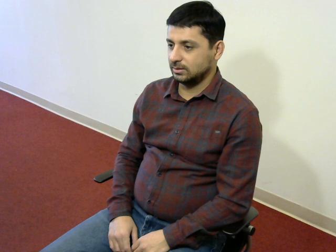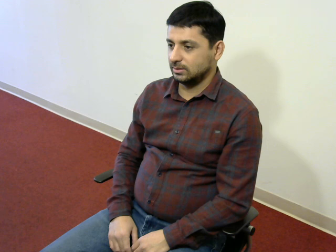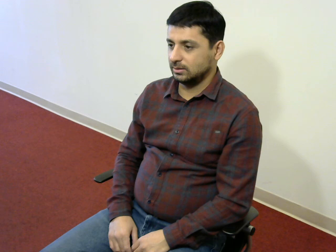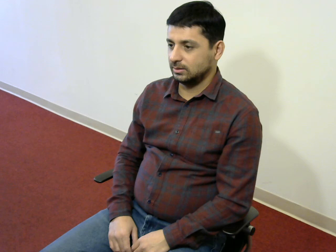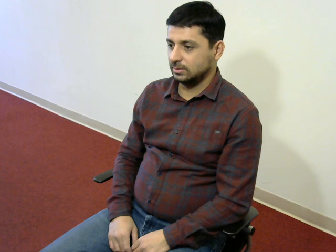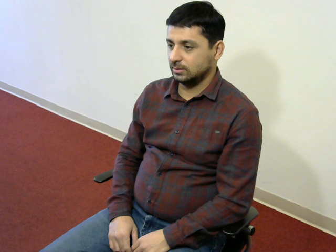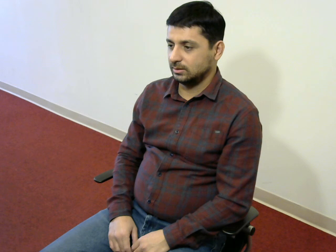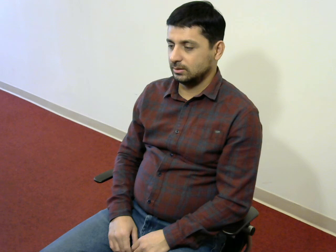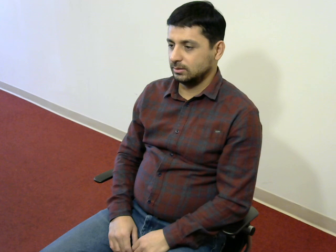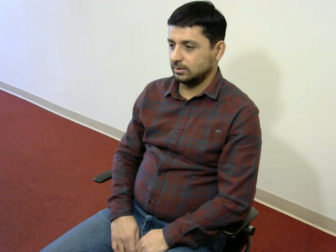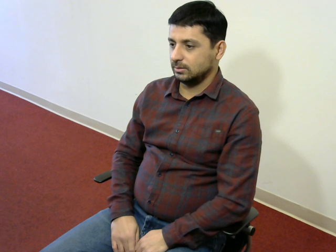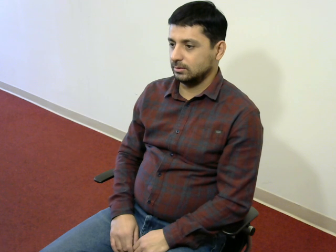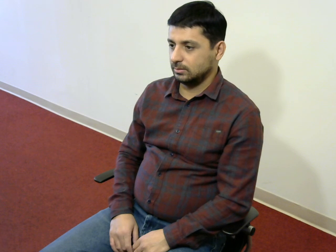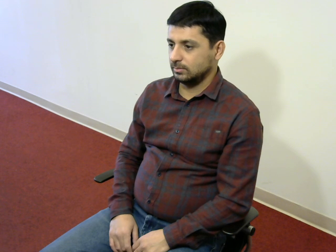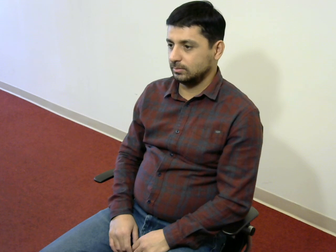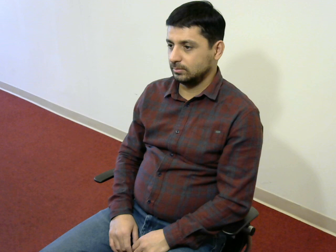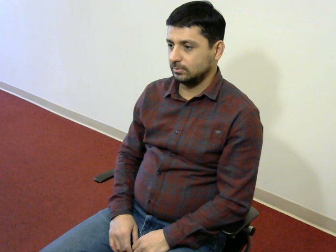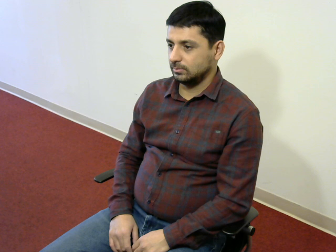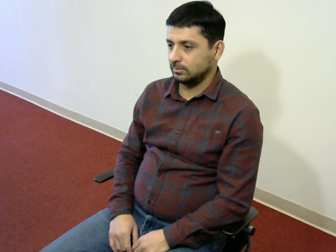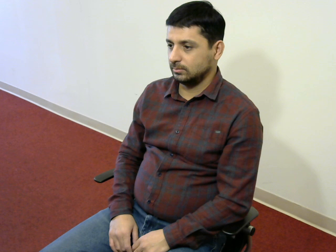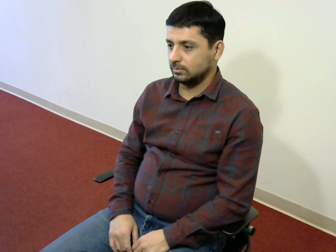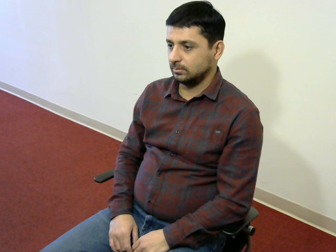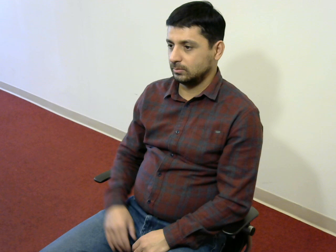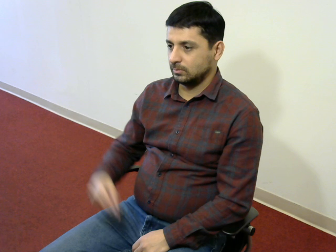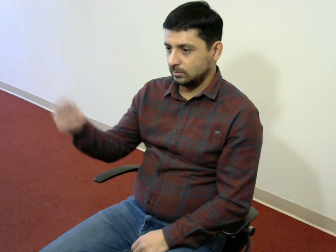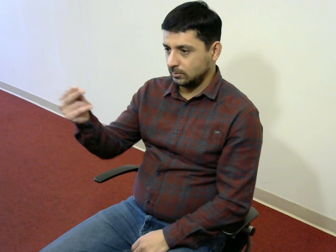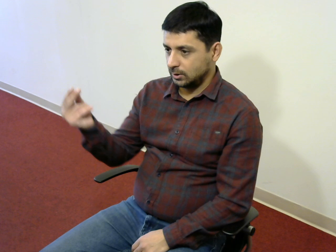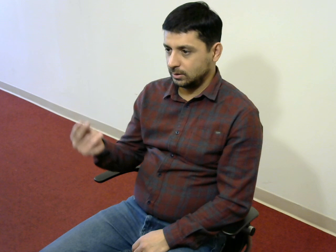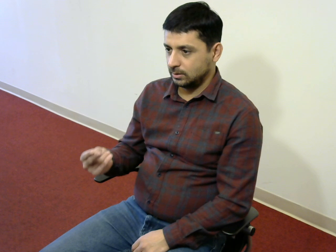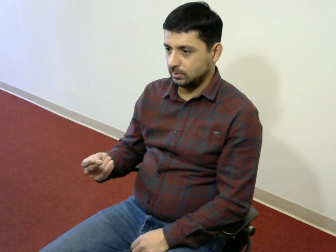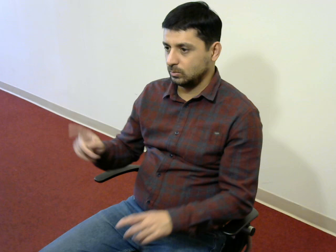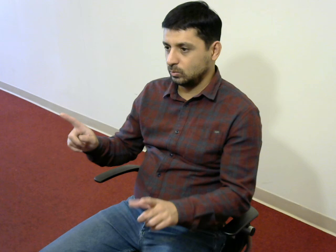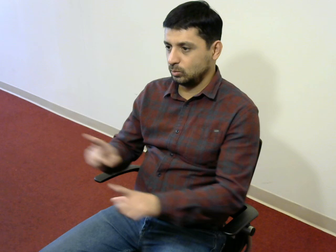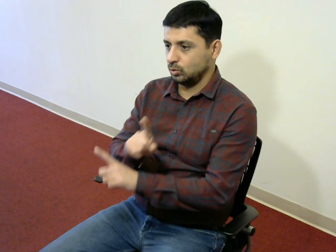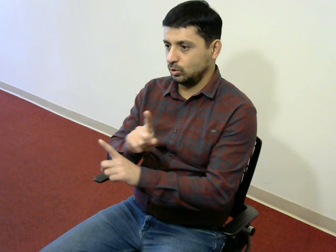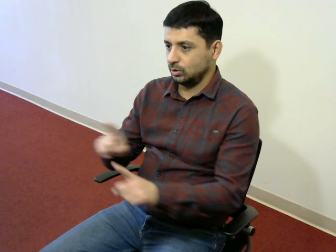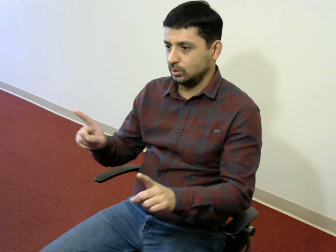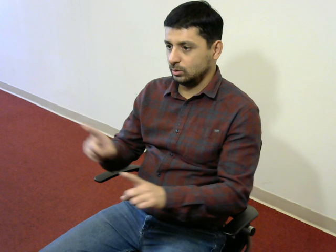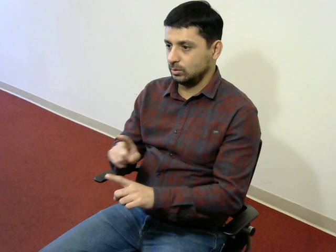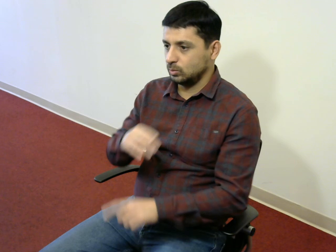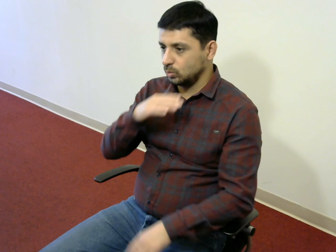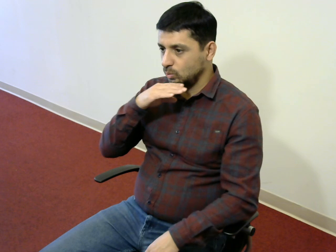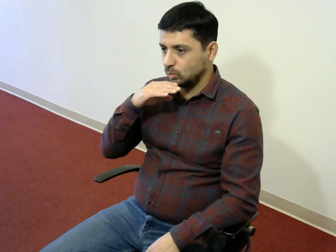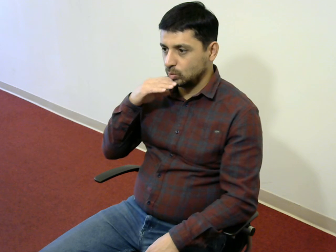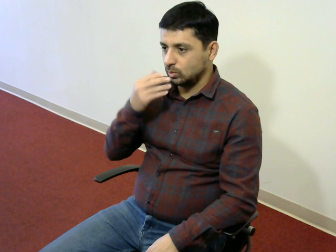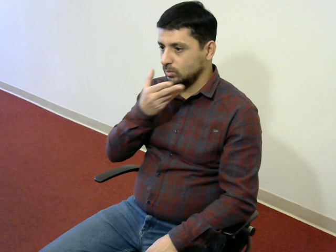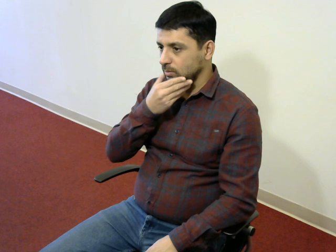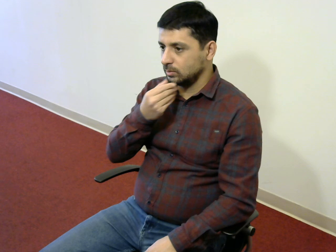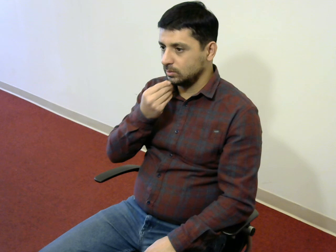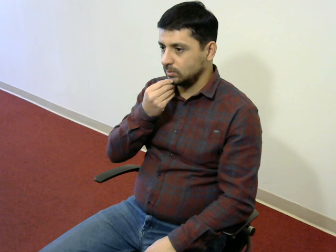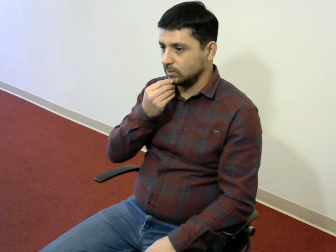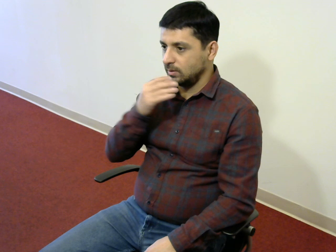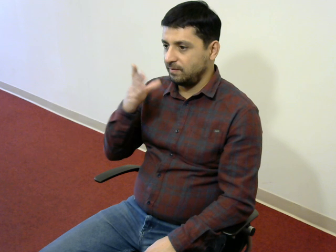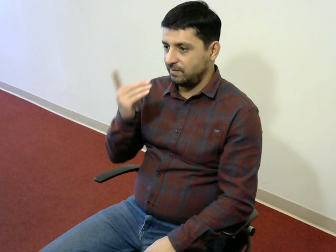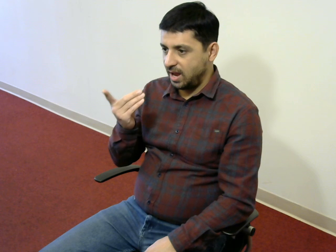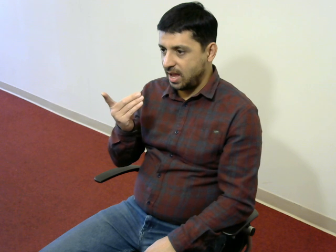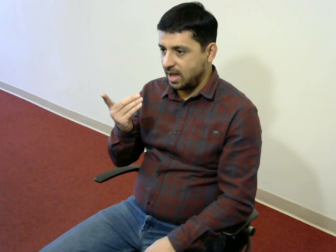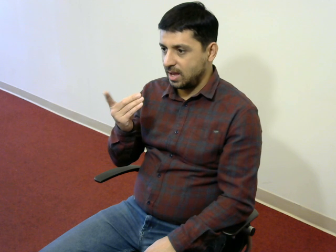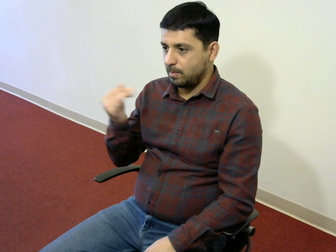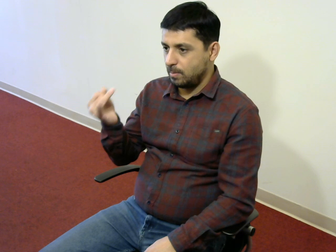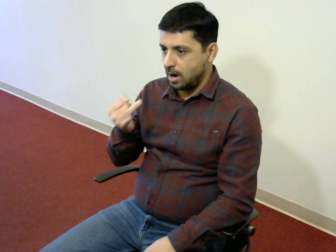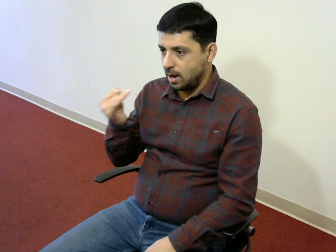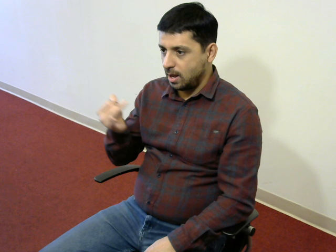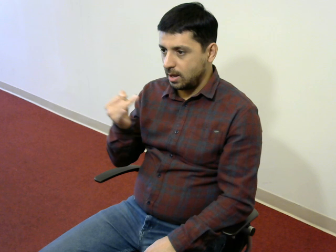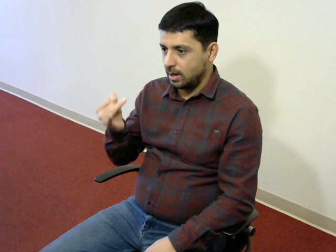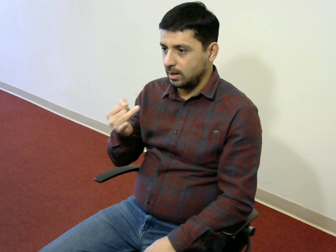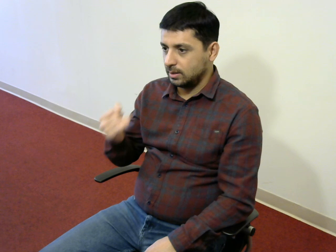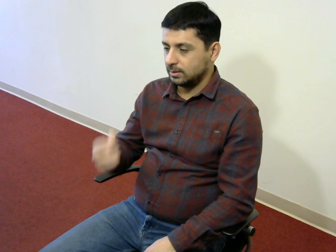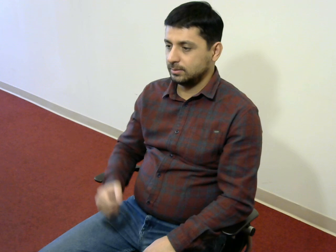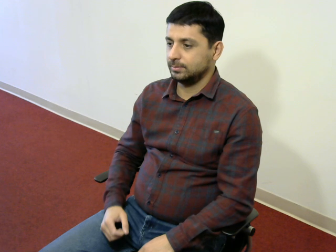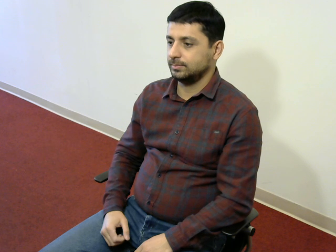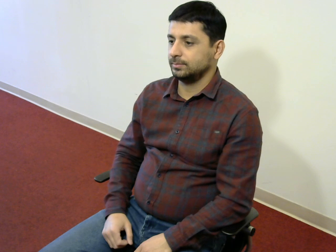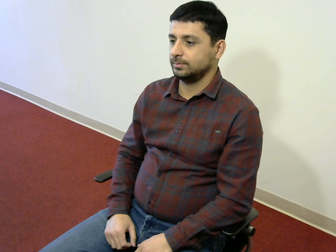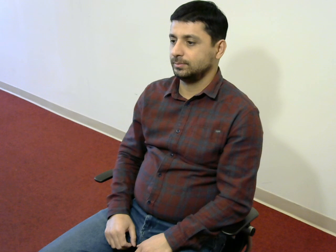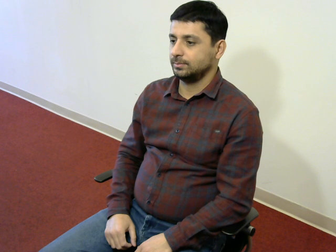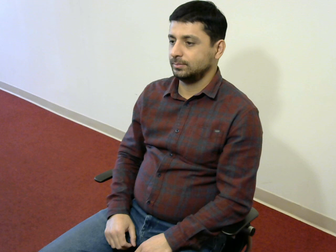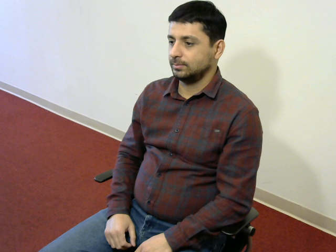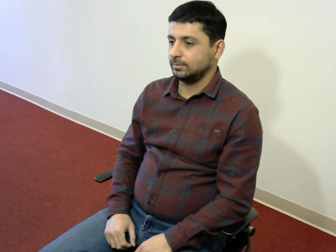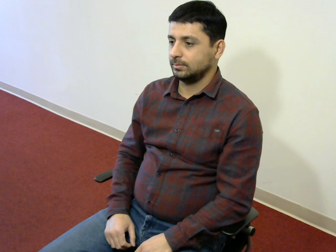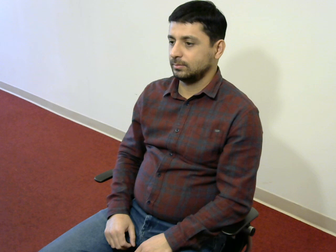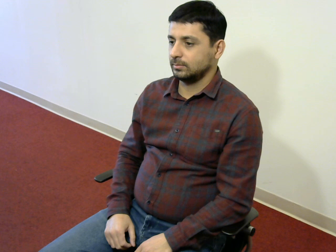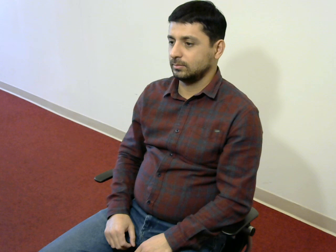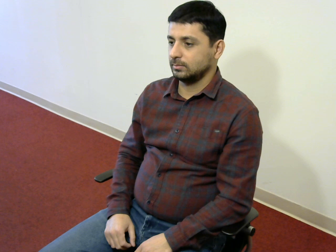Rəsm muzeyi çox gözəl və maraqlıdır